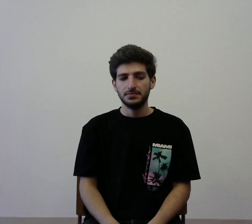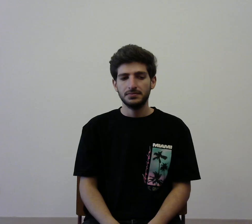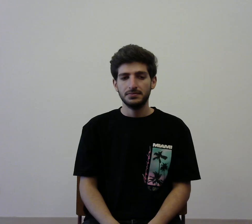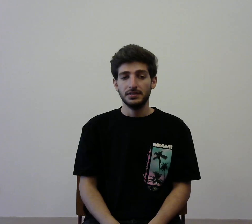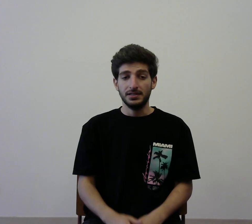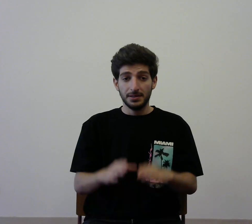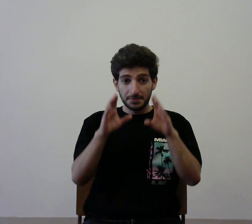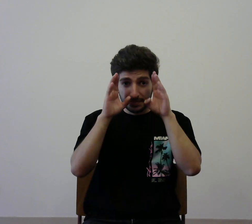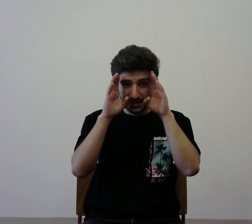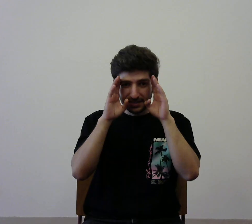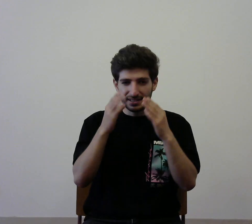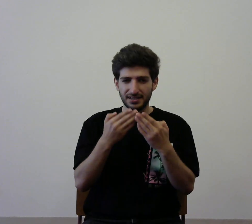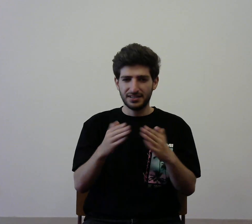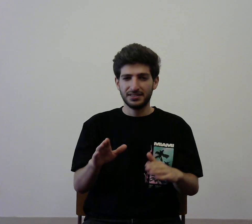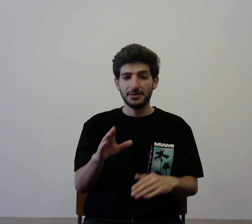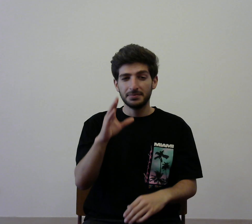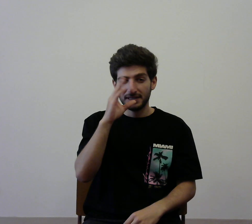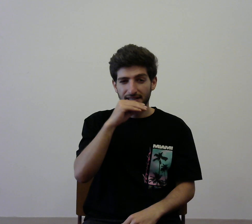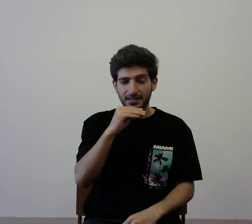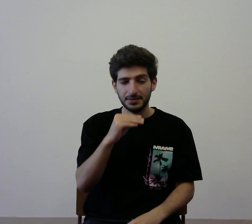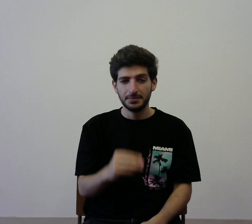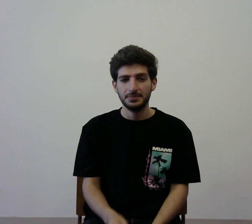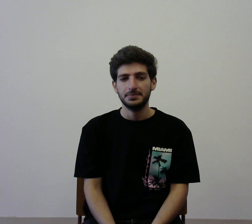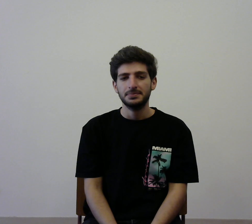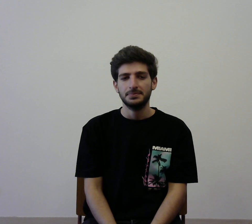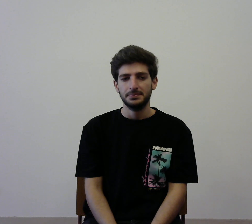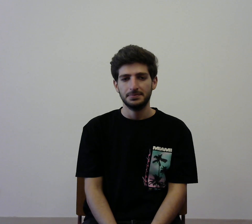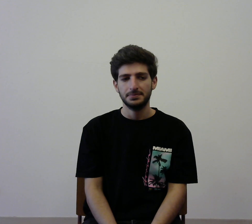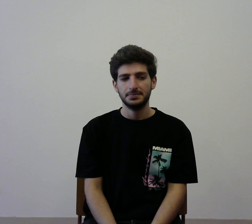Pəncərəni aça bilərsinizmi?